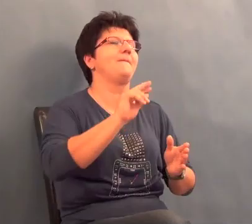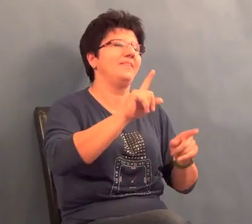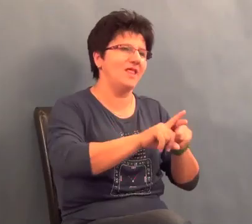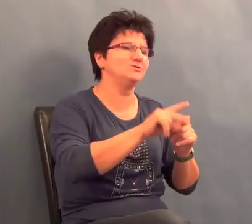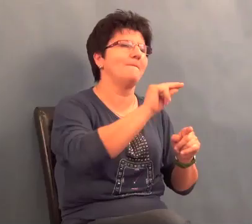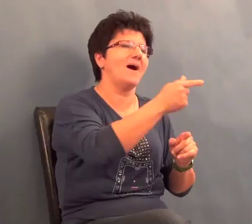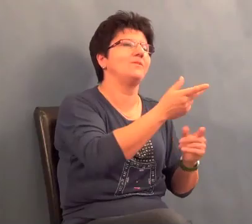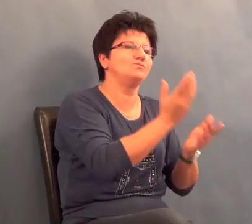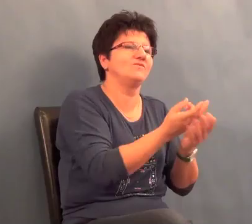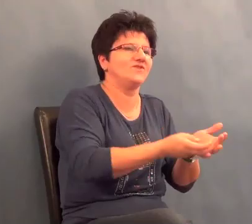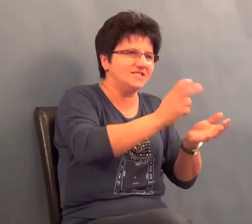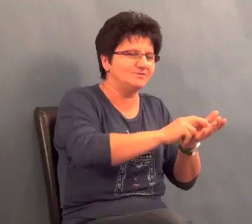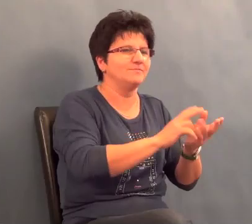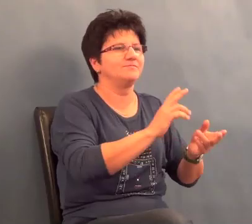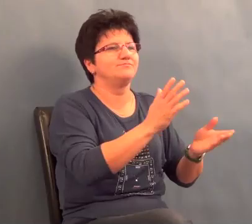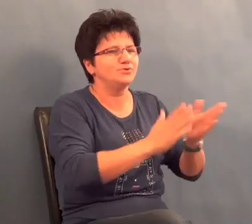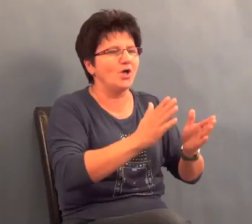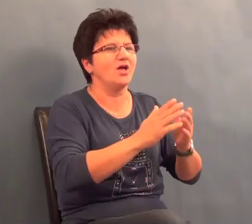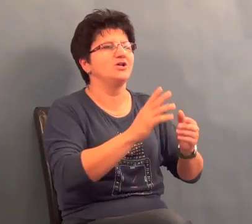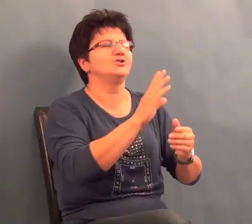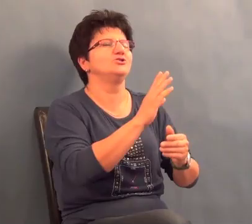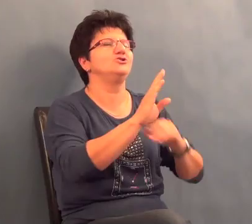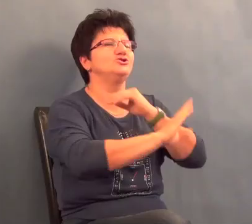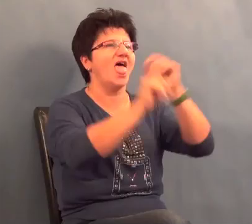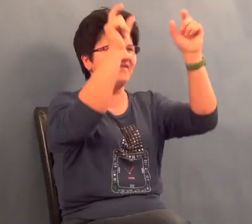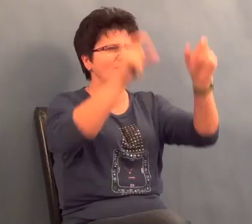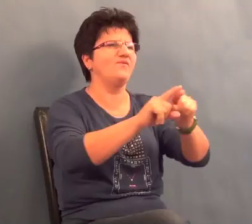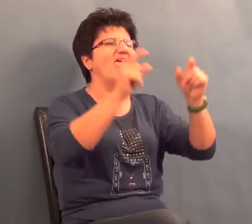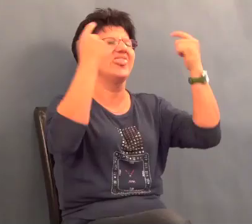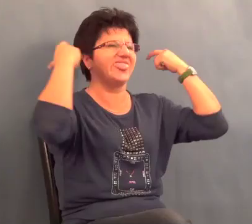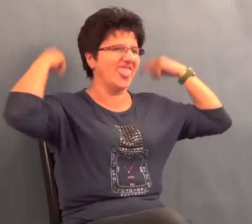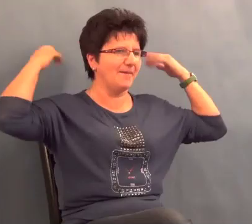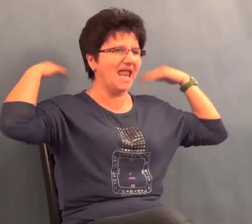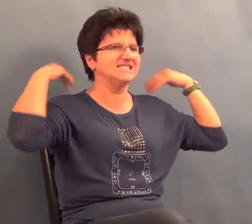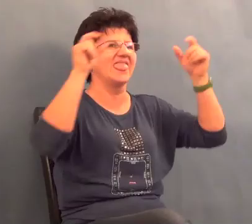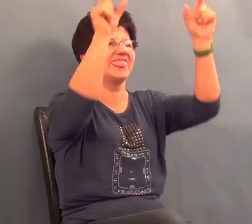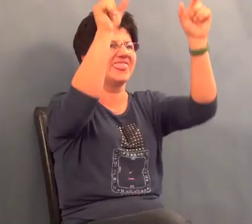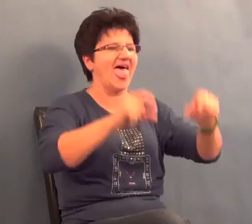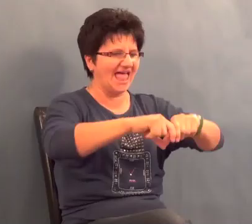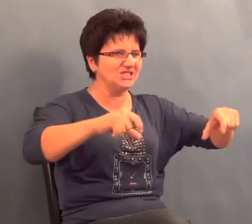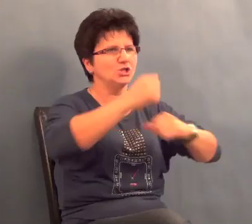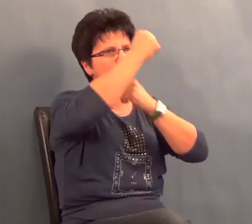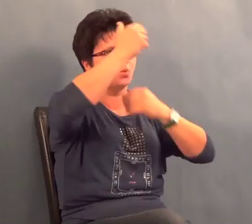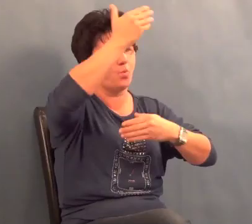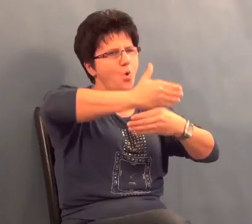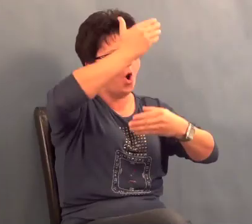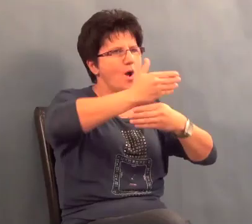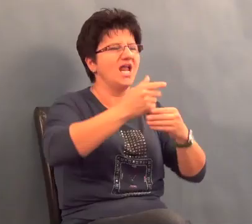I też pan wstał i przygotowuje się, zakłada na plecy drewnianą ramę, w niej ma tafle szkła.